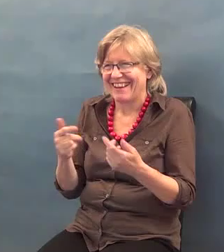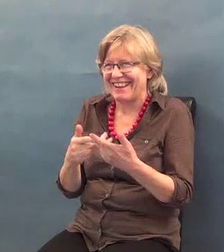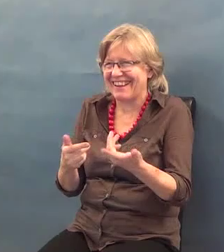Nie pasuje.